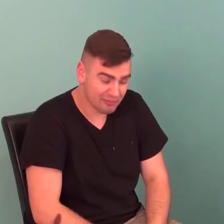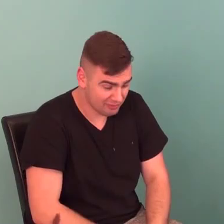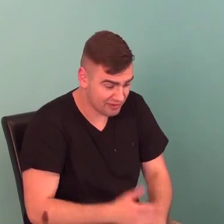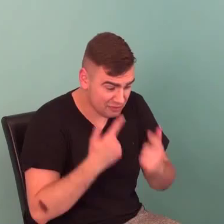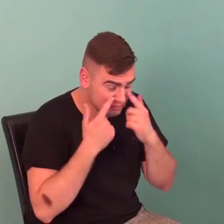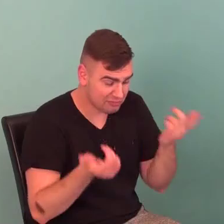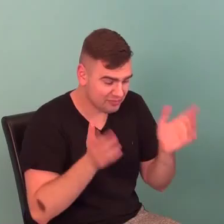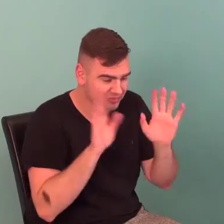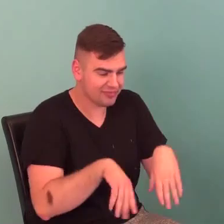Nie widzę, dobra.